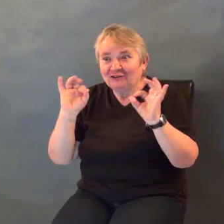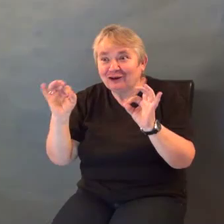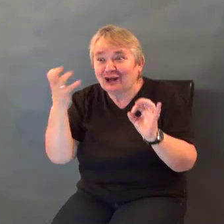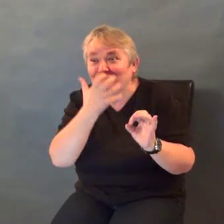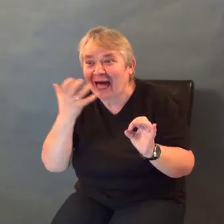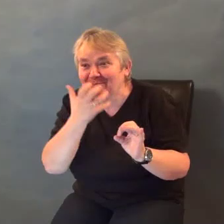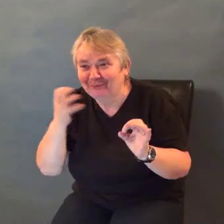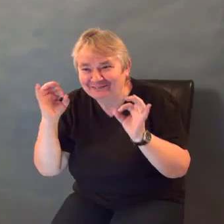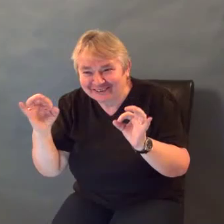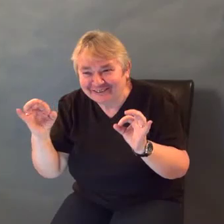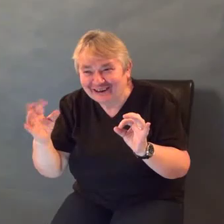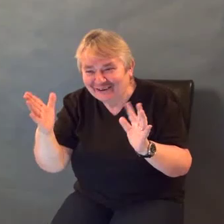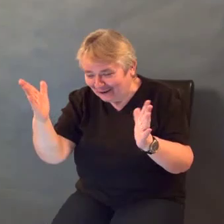Grzane wino.